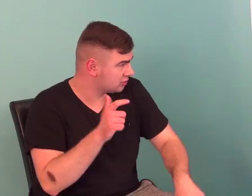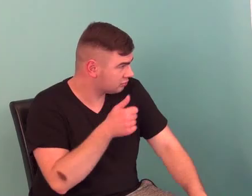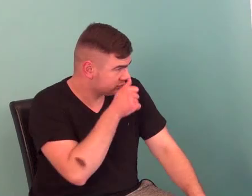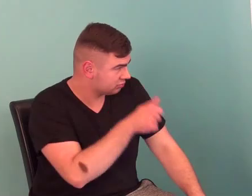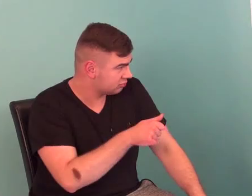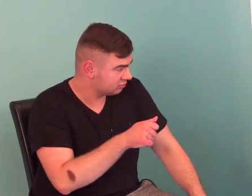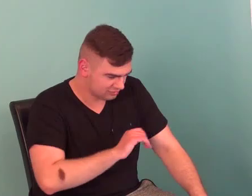Nie można?